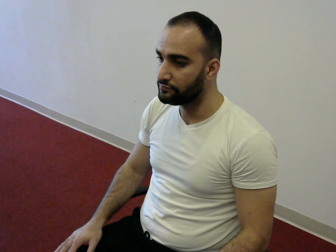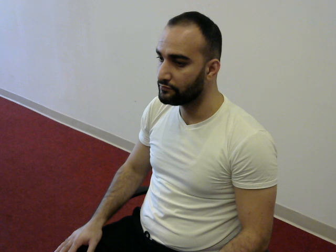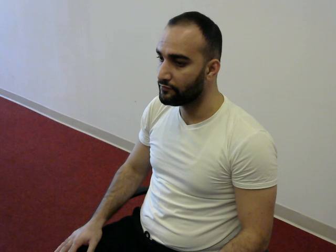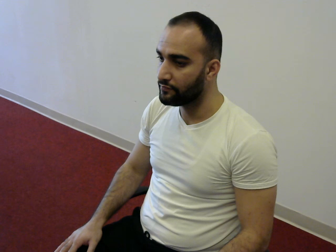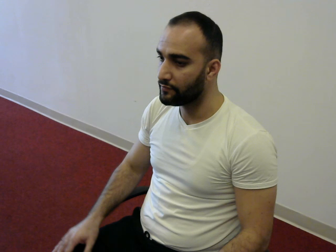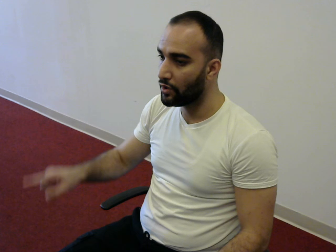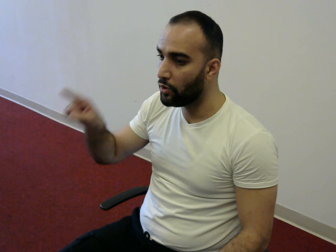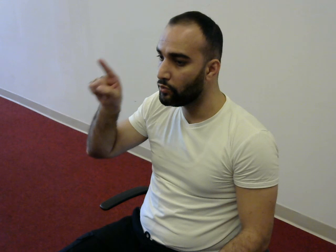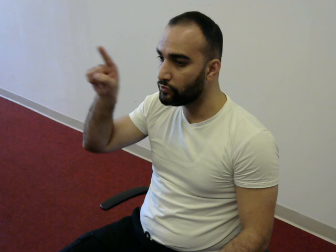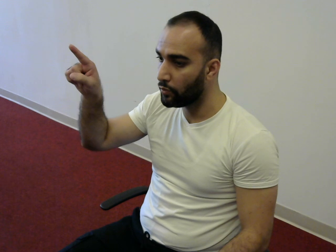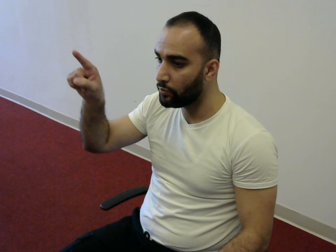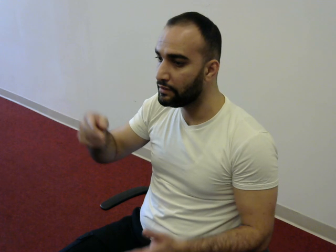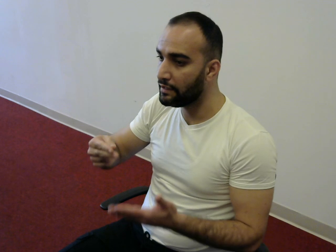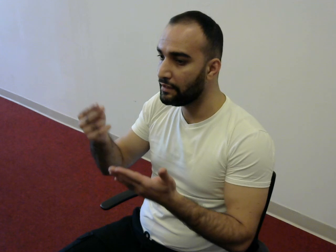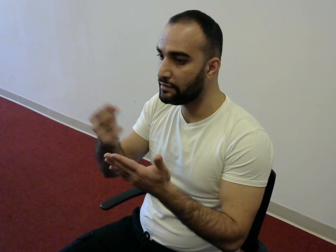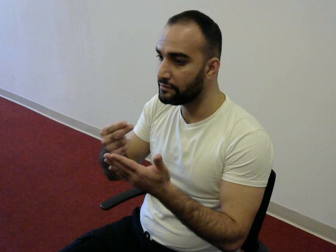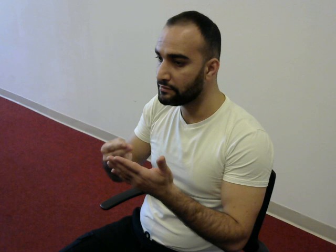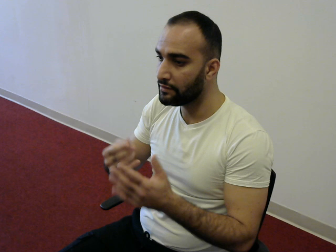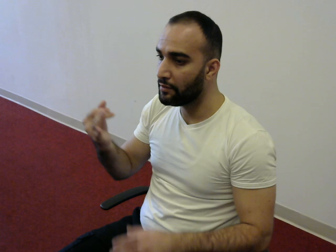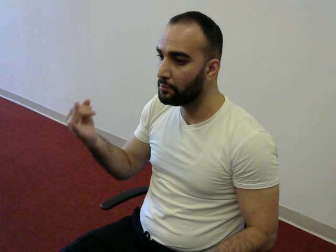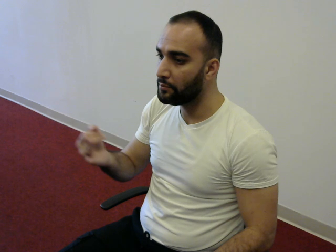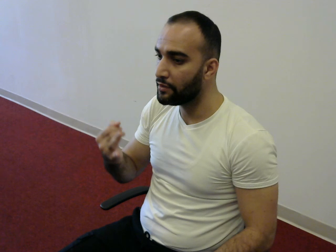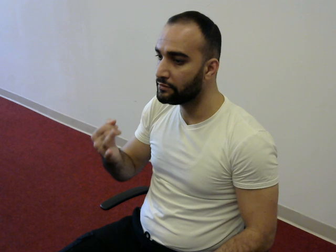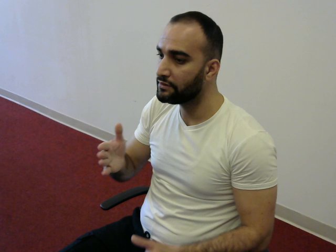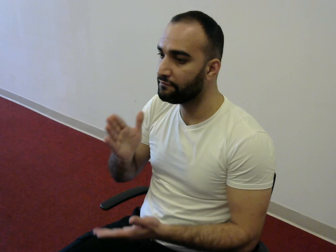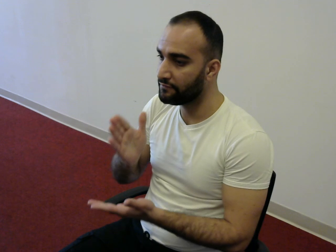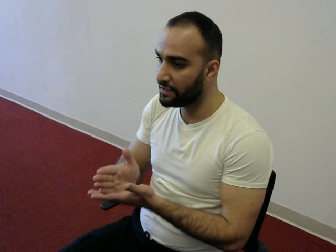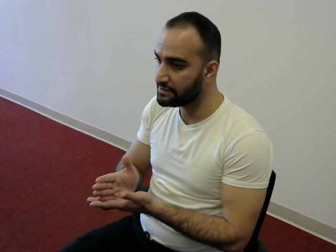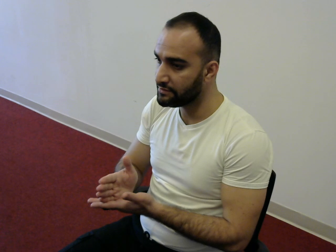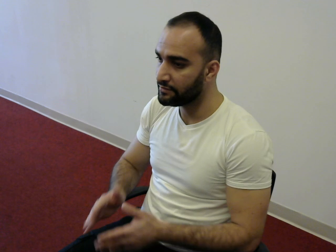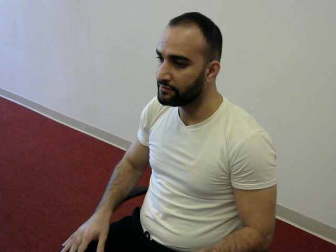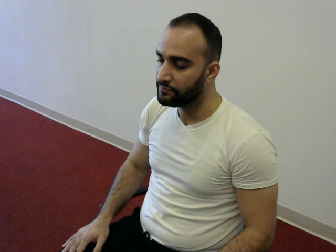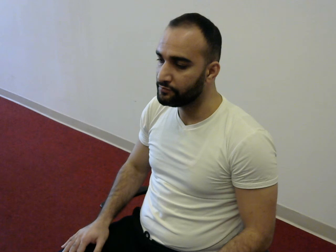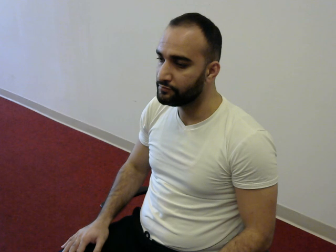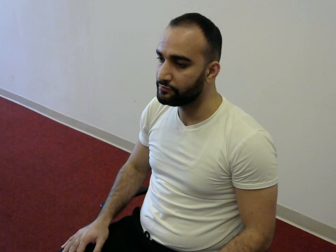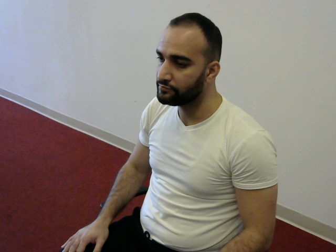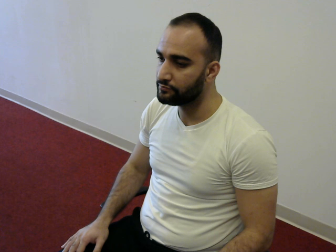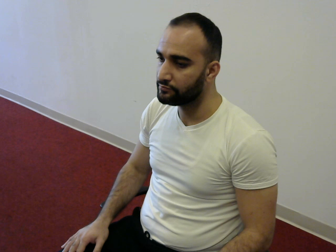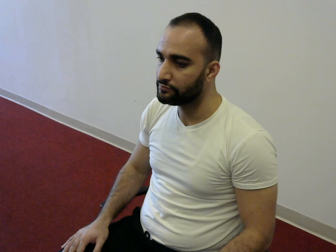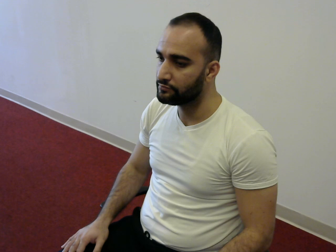Onun rəsmə marağı var